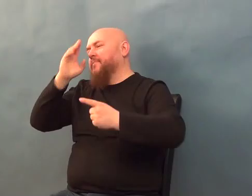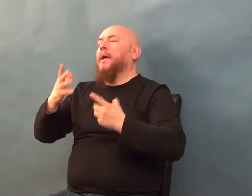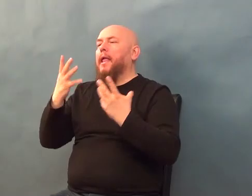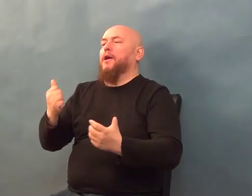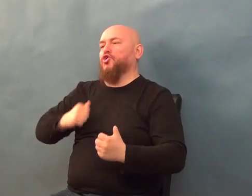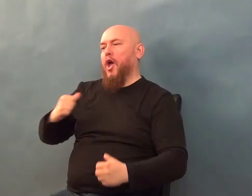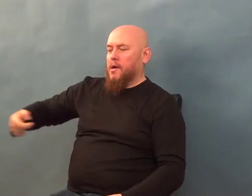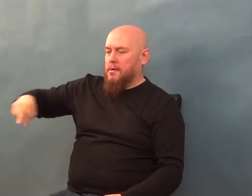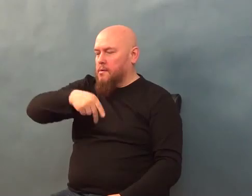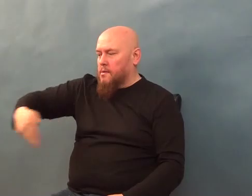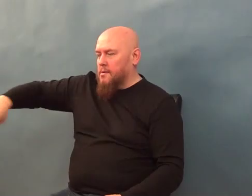Chce czekać i chodzi nerwowo na dole.